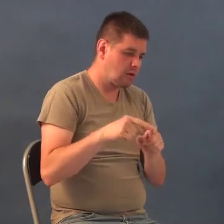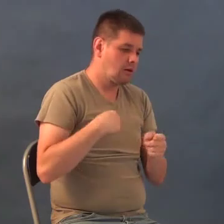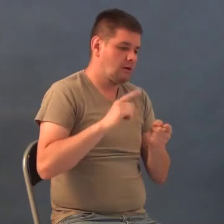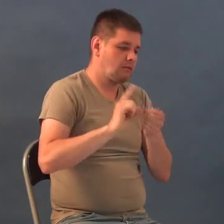Pracuję.